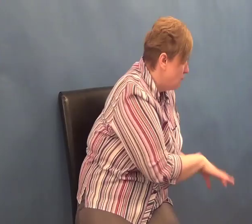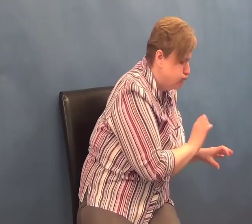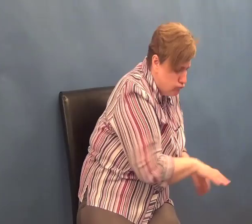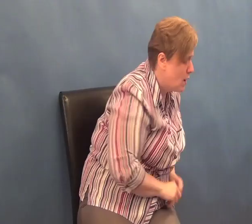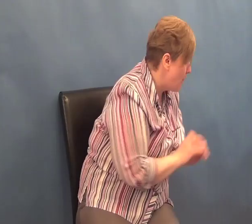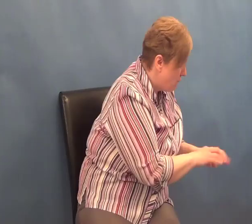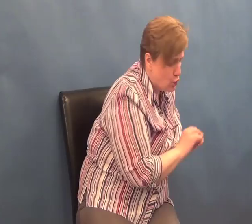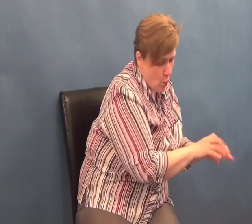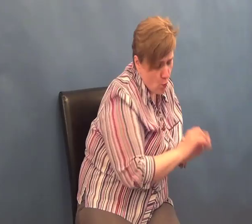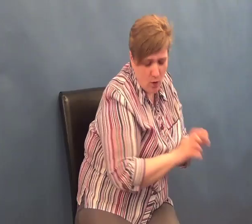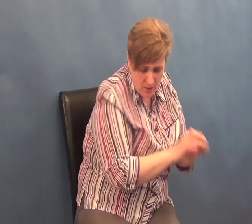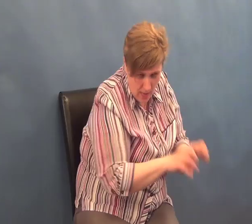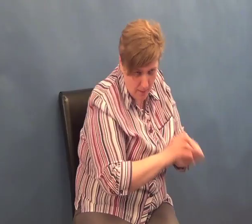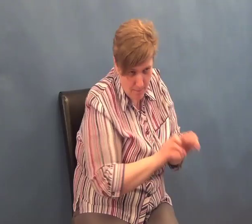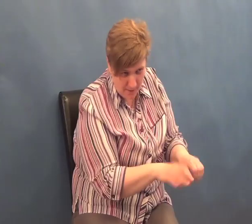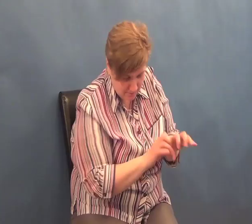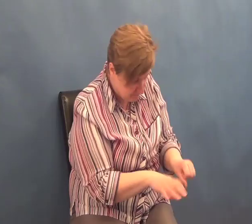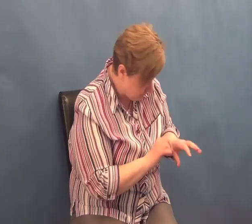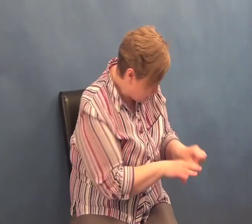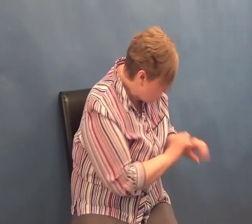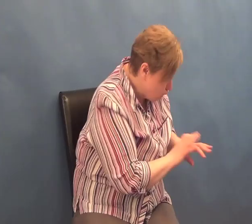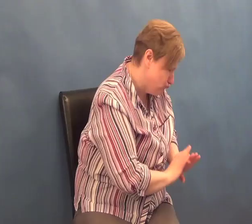Wrzuca gruszki do kosza i kończy.